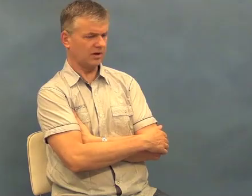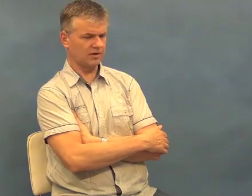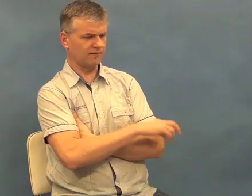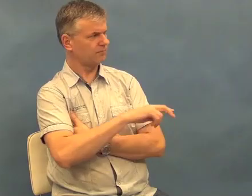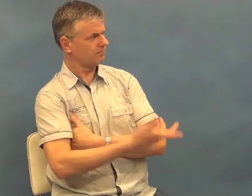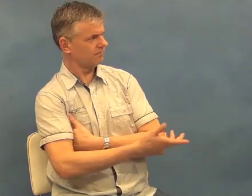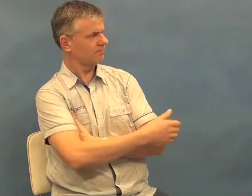Upadek.